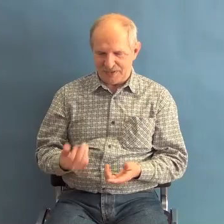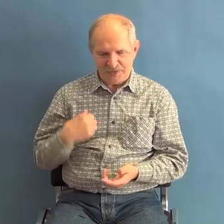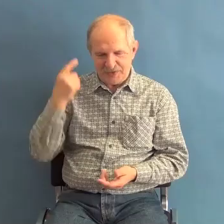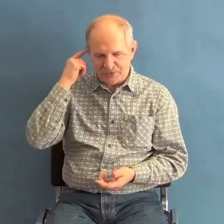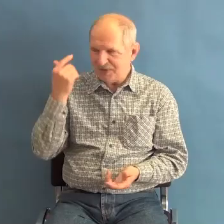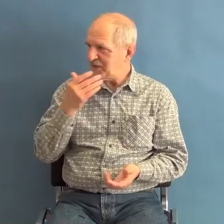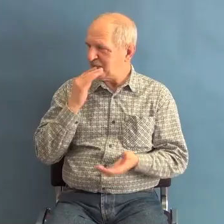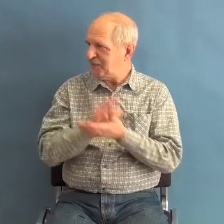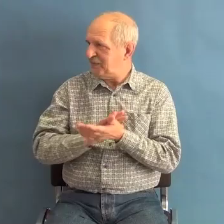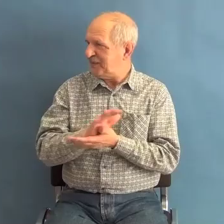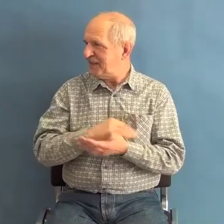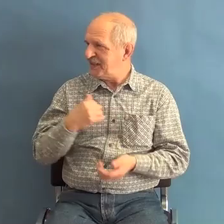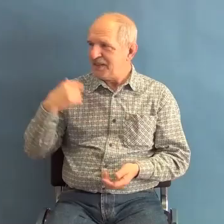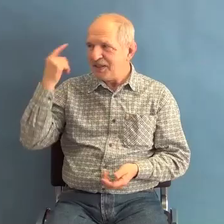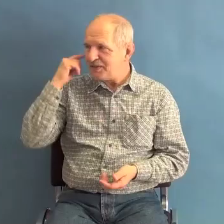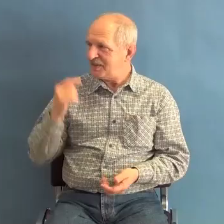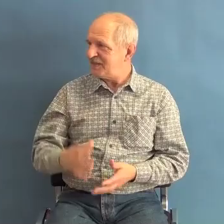Ja nie słyszałem o czymś takim.